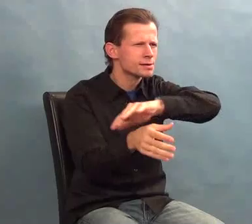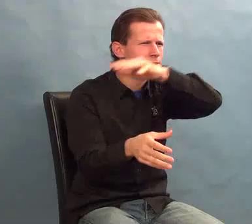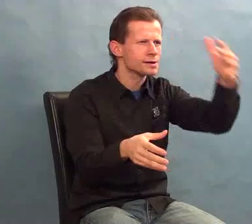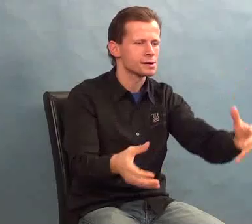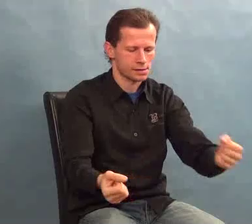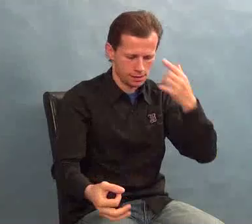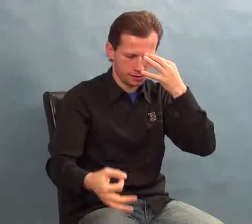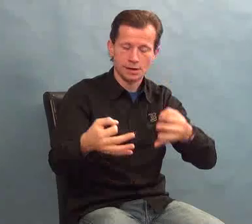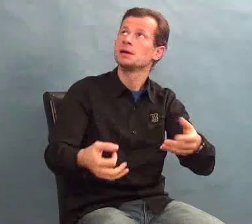Zastanawia się co zrobić i patrzy w górę.